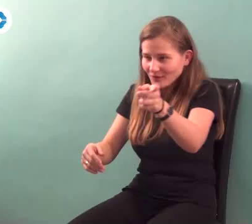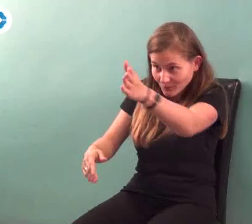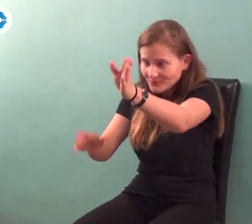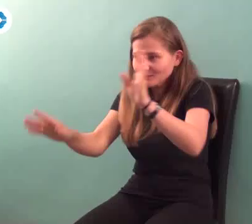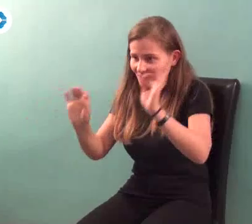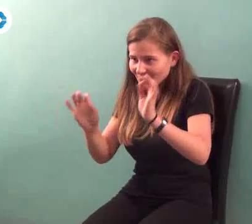"Dobrze, dobrze."